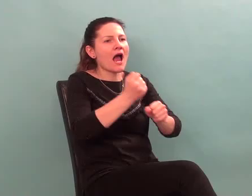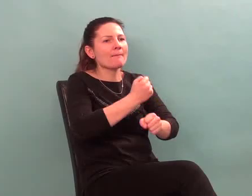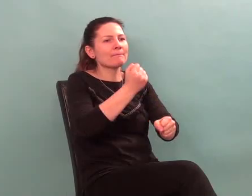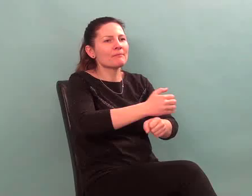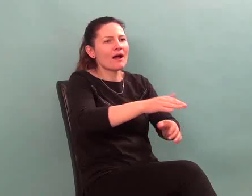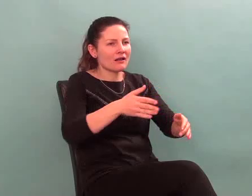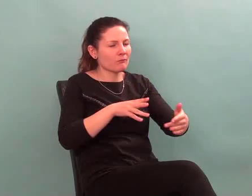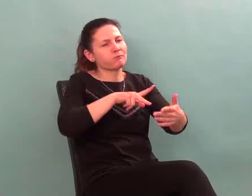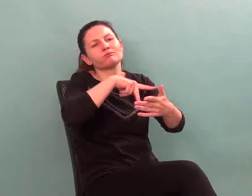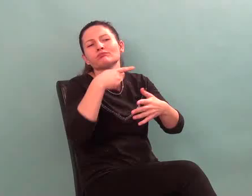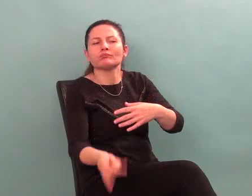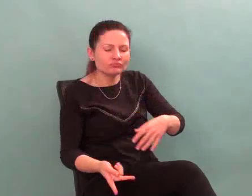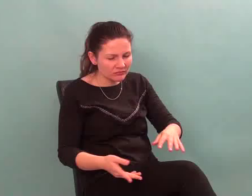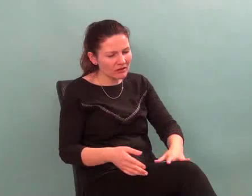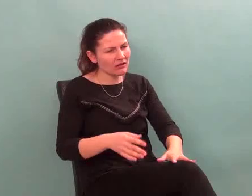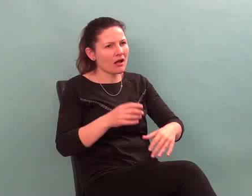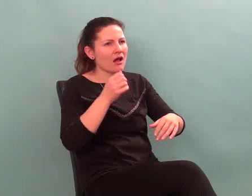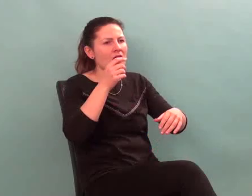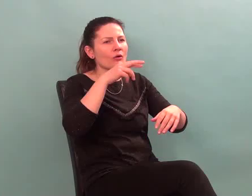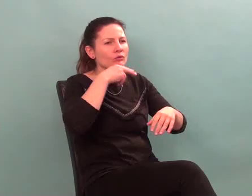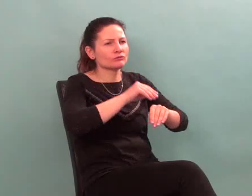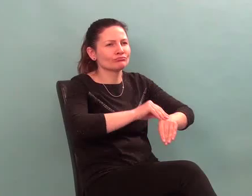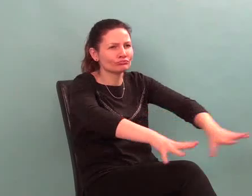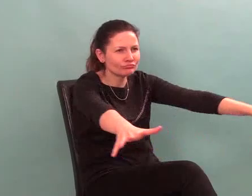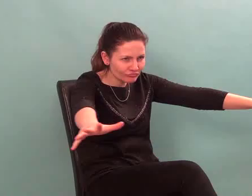Przewraca się, a gruszki wysypały się na ziemię.